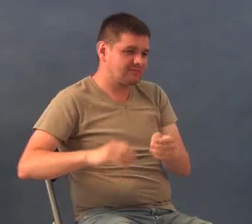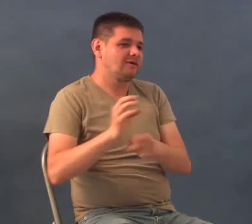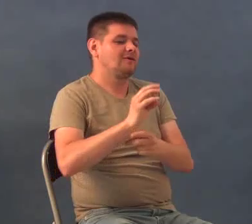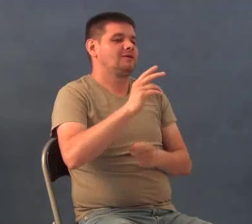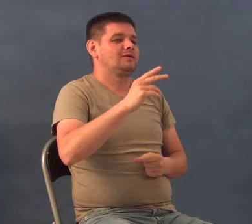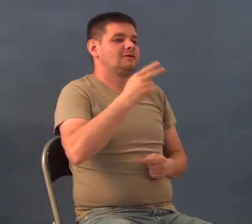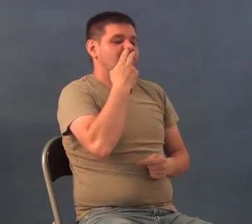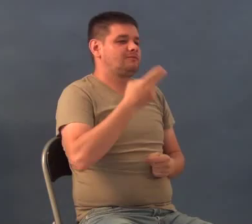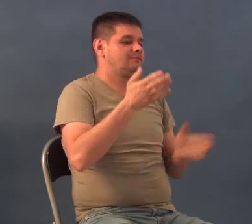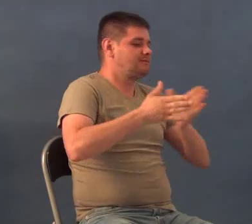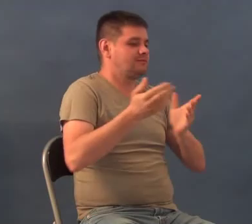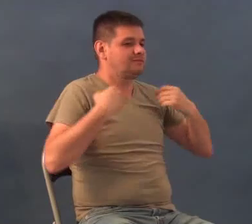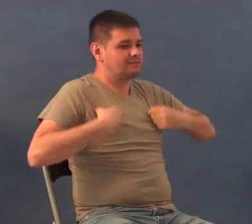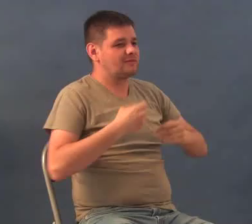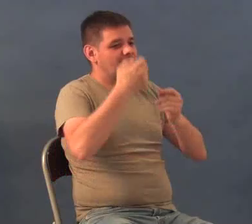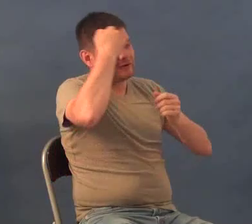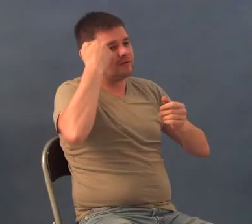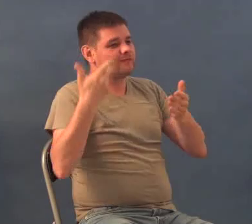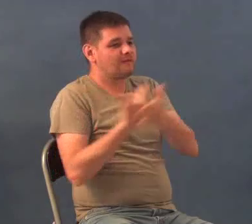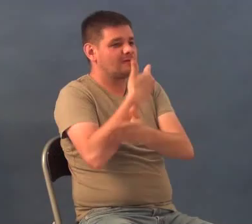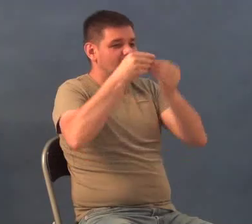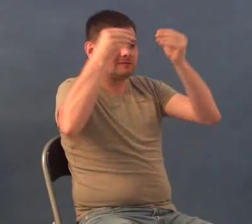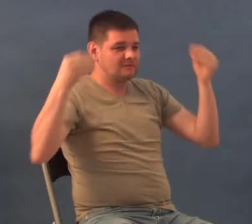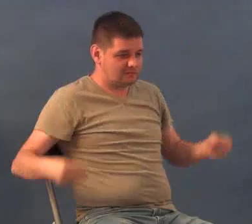A ten Charlie Chaplin przygotowuje się, zakłada na plecy nosidło z nowymi szkłami.